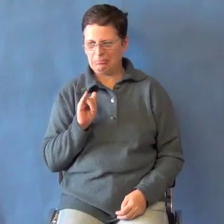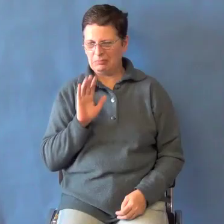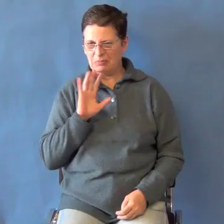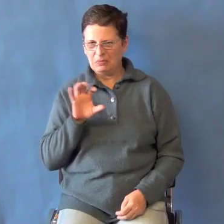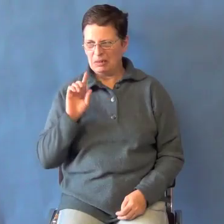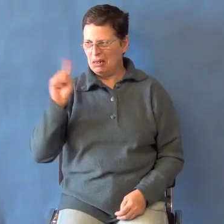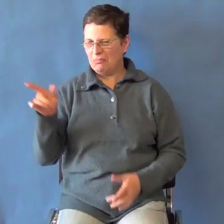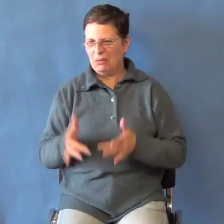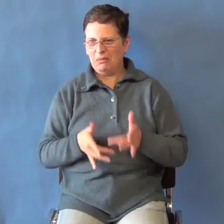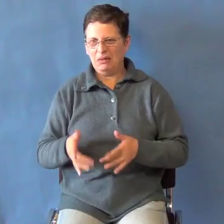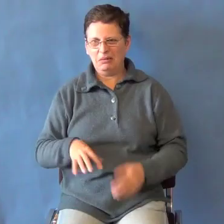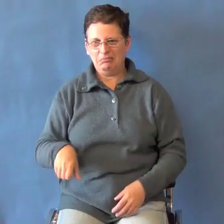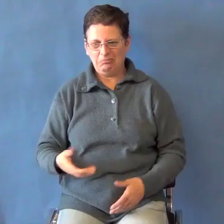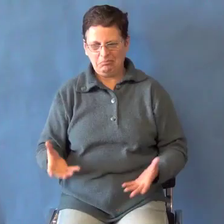Prawdopodobnie ukradł go chłopiec z rowerem.